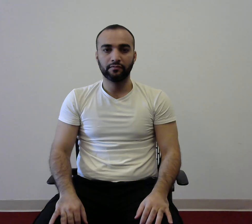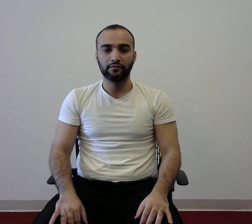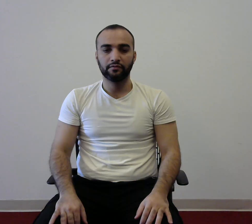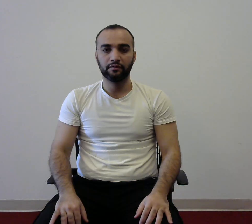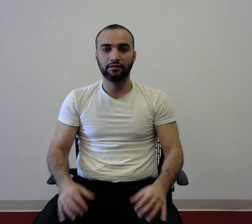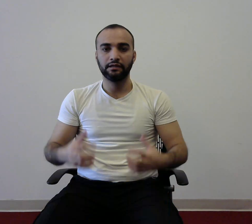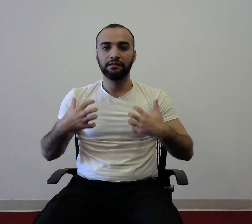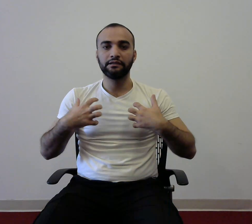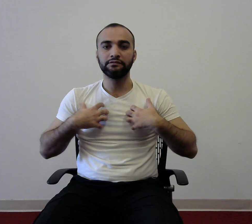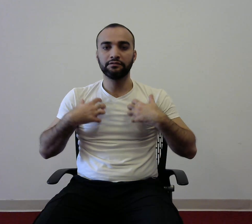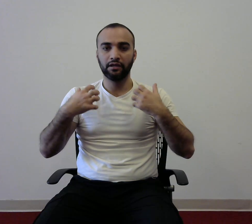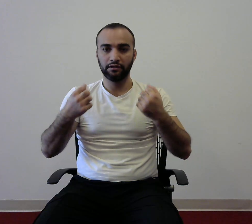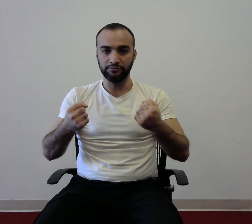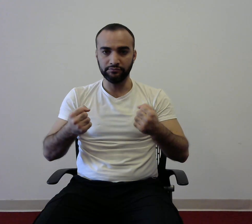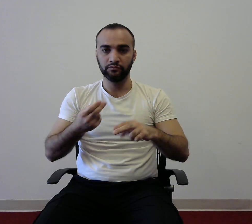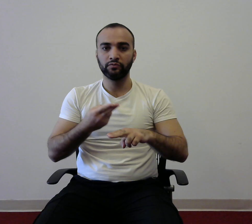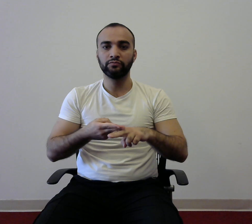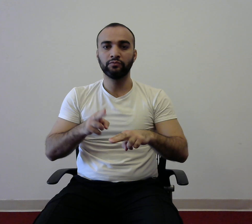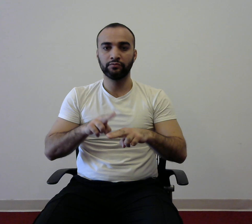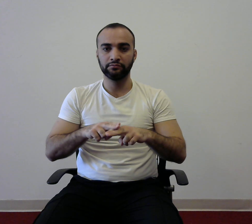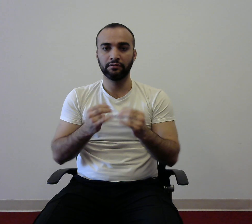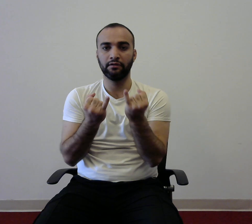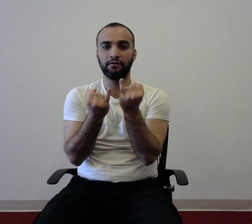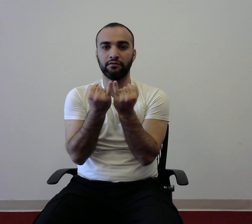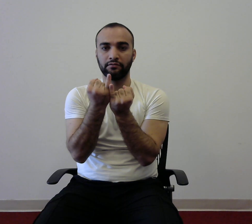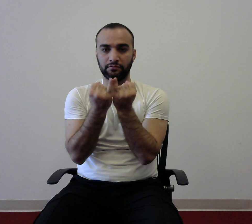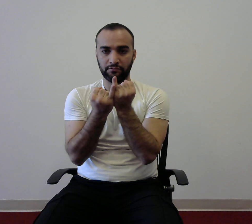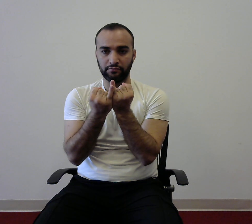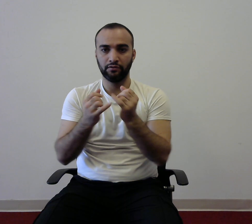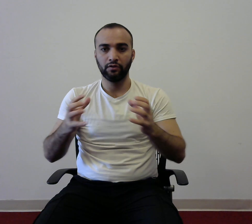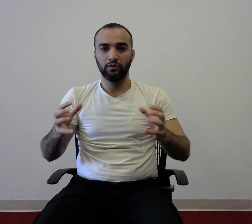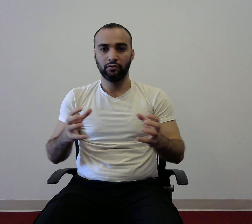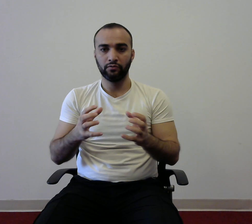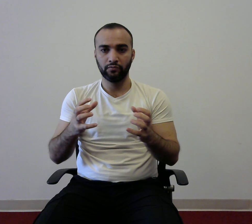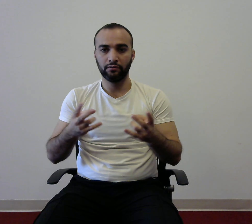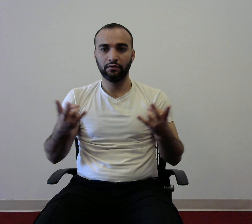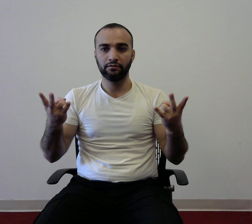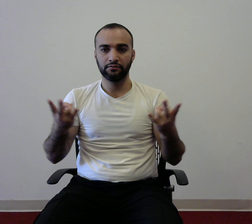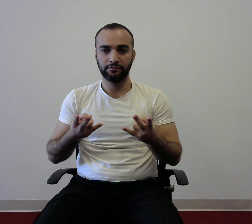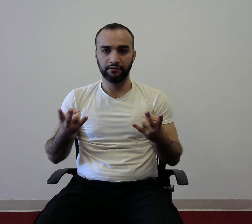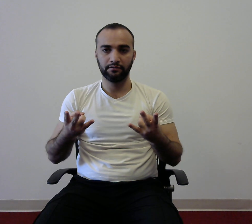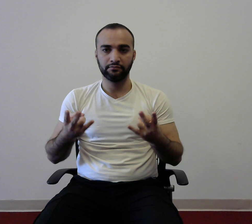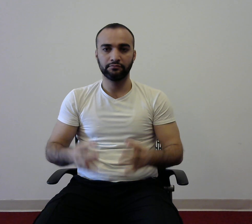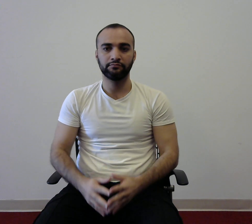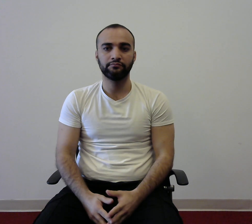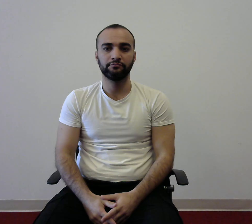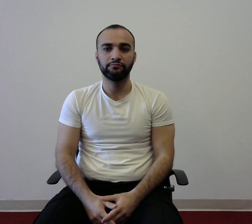Sağlamlığımız üçün bitkiləri qorumaq lazımdır